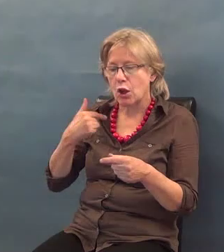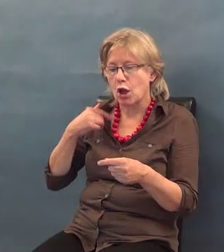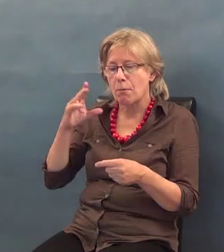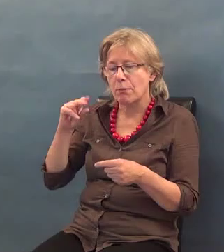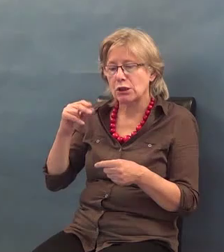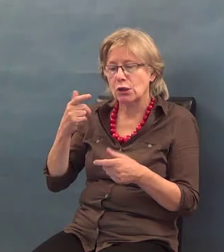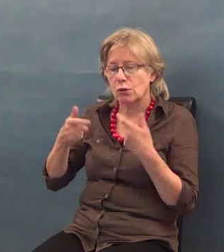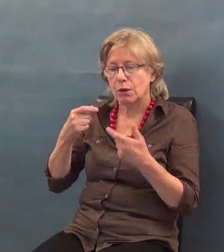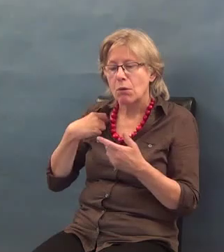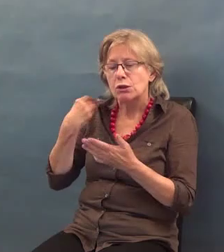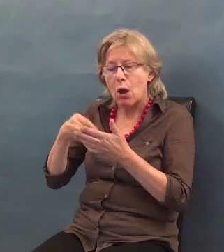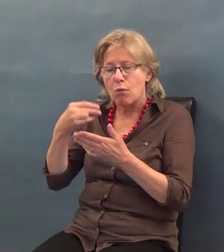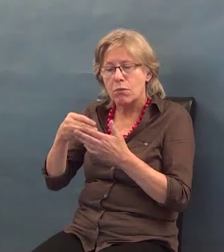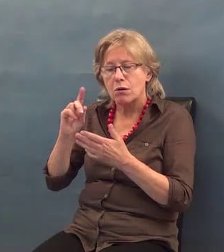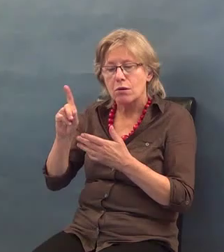W poniedziałek zrobię zakupy.